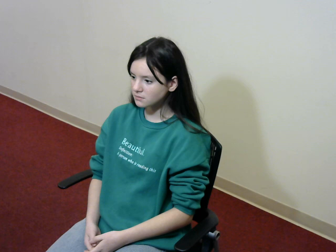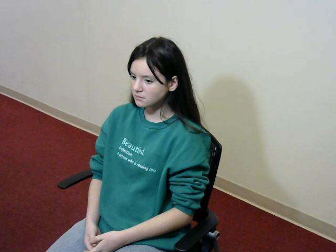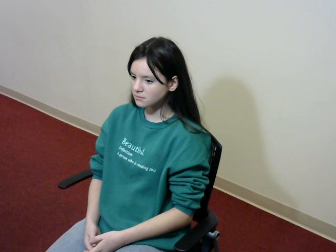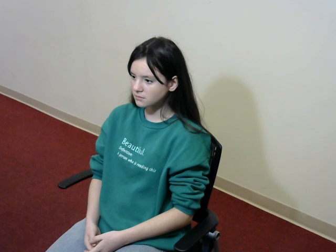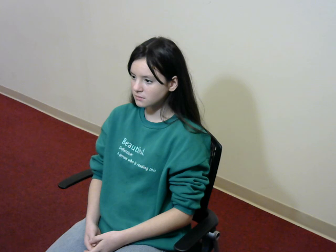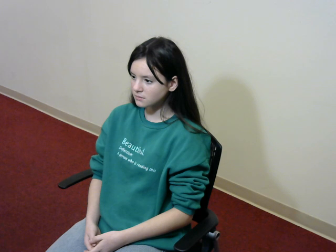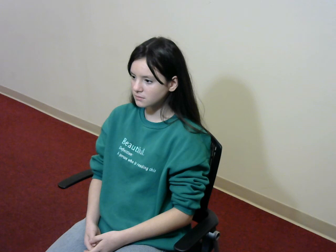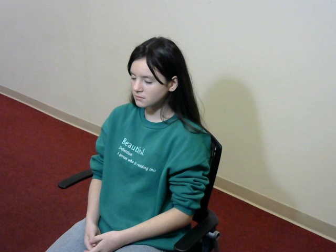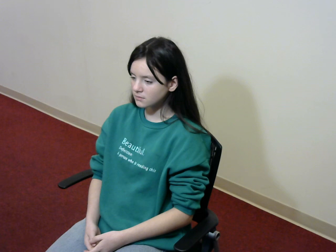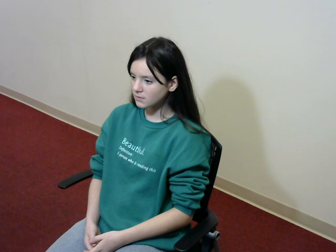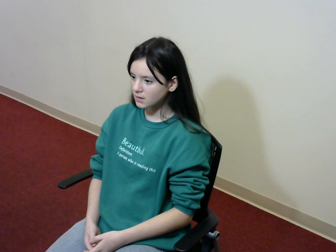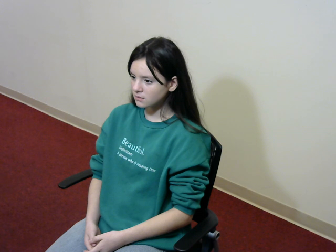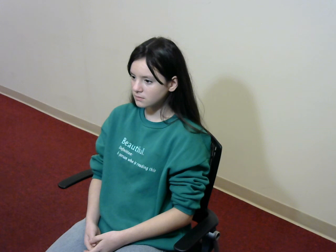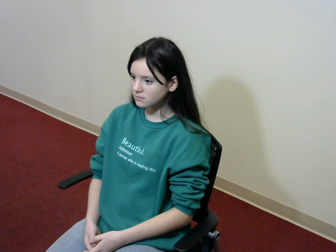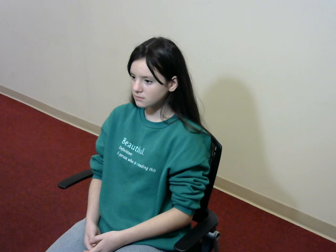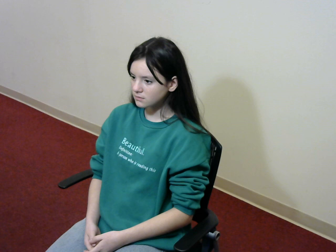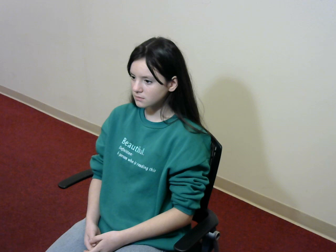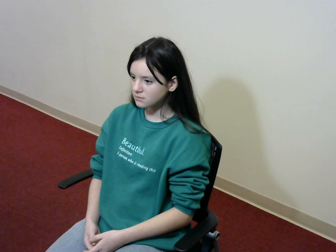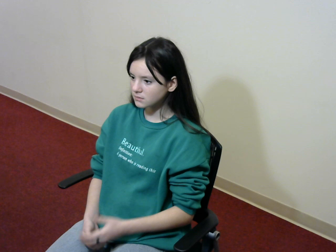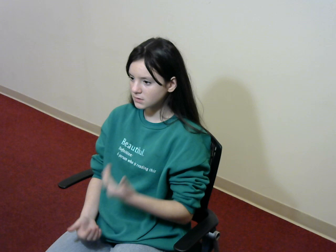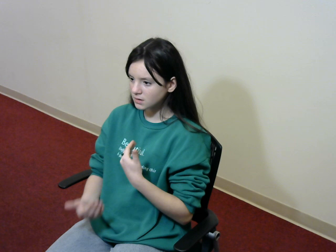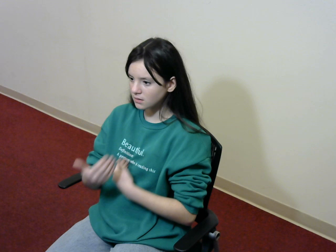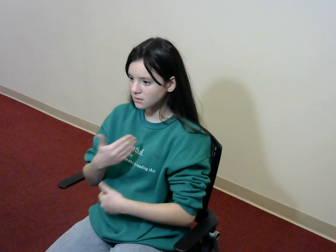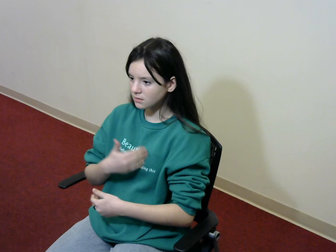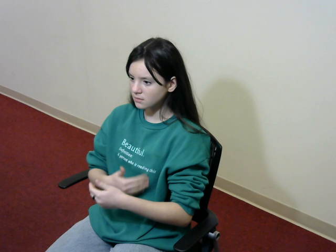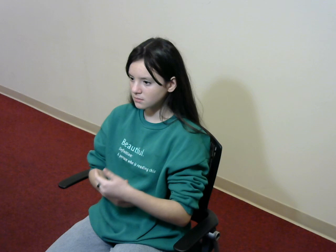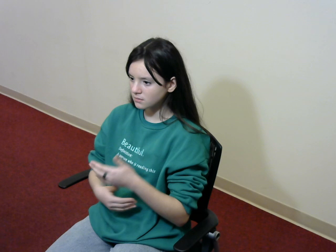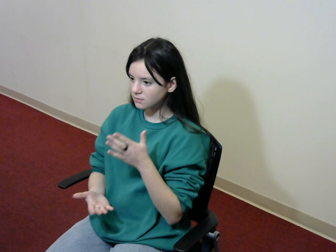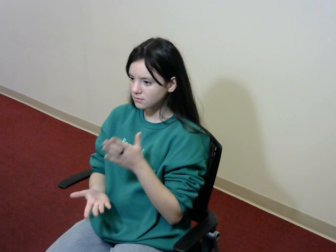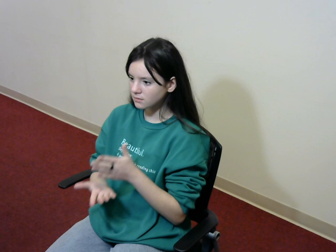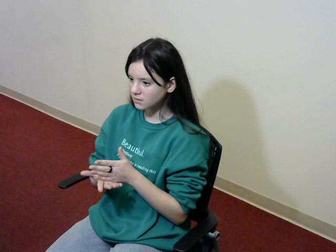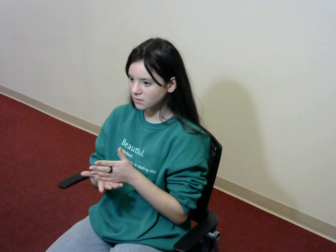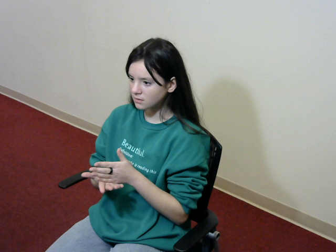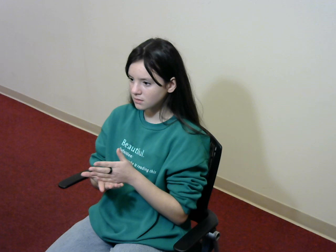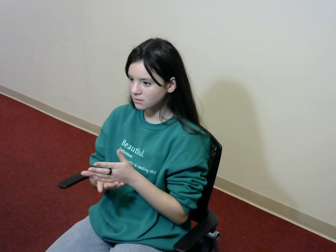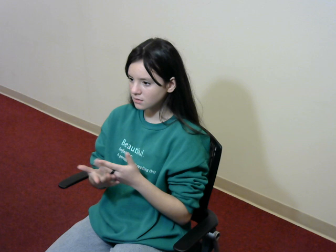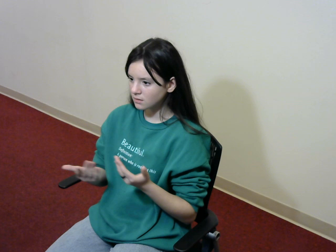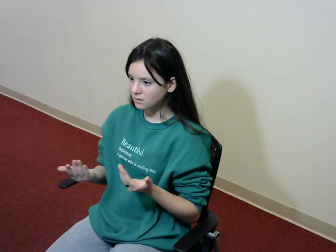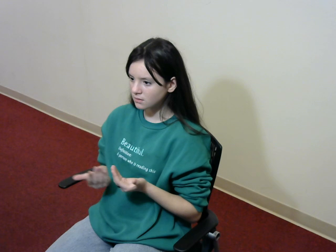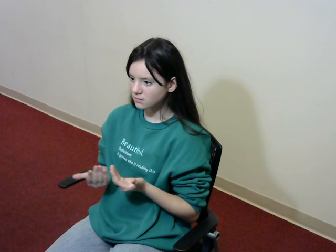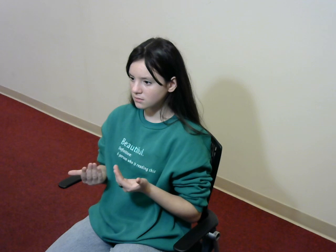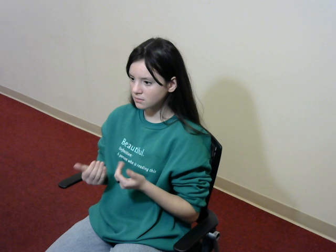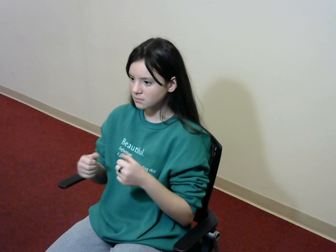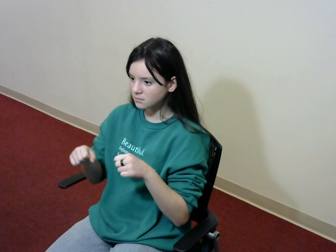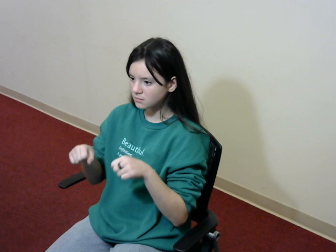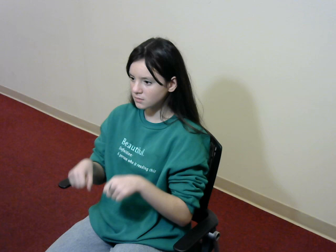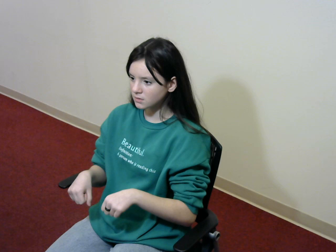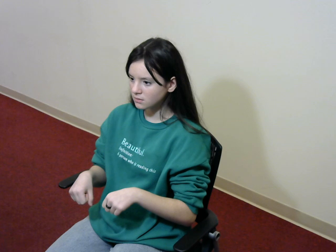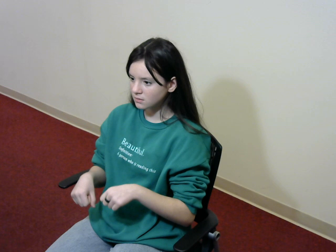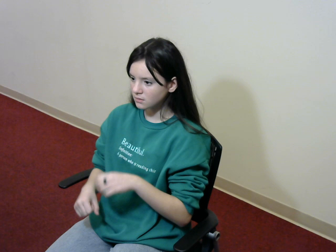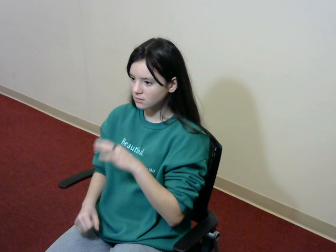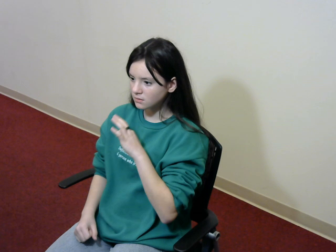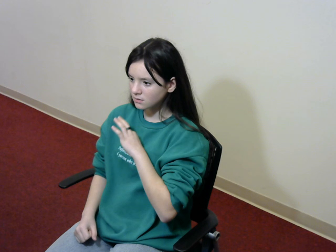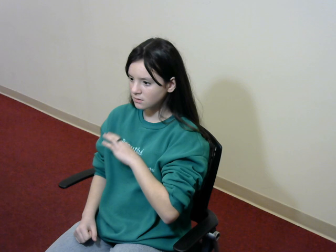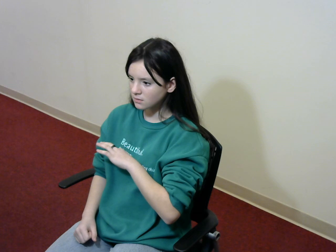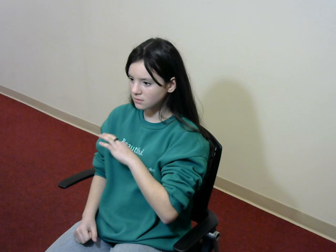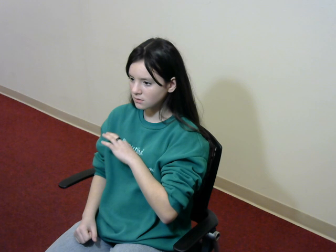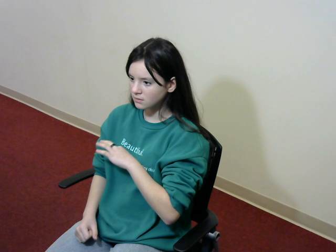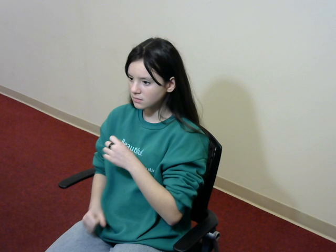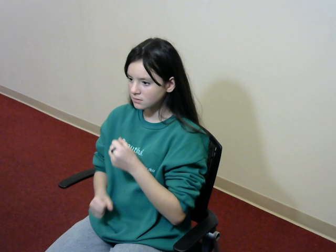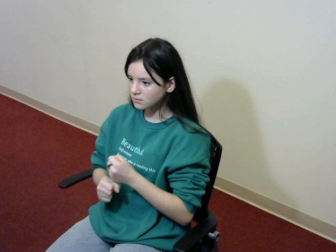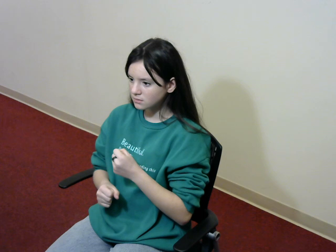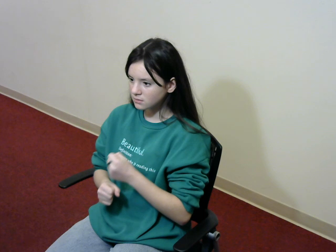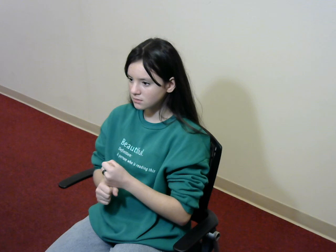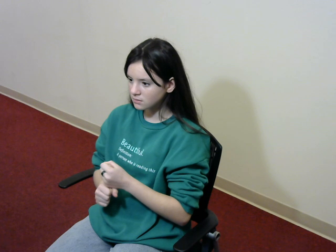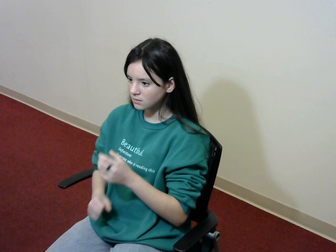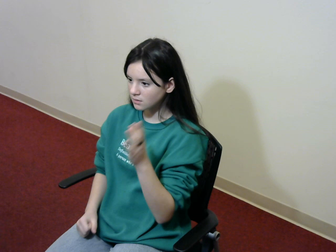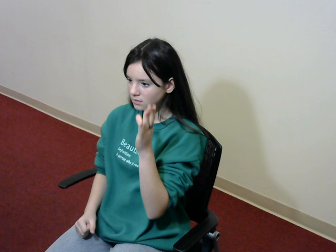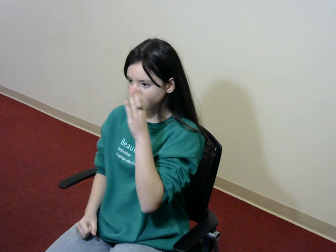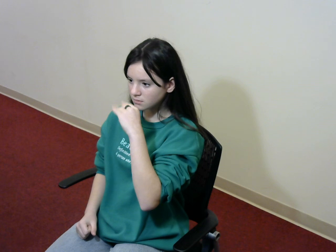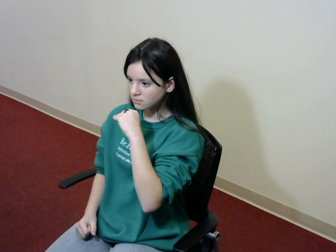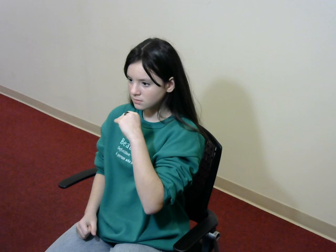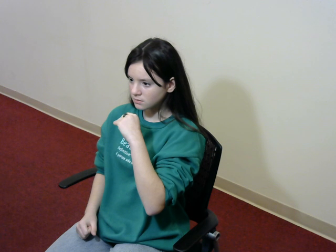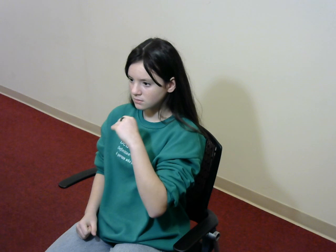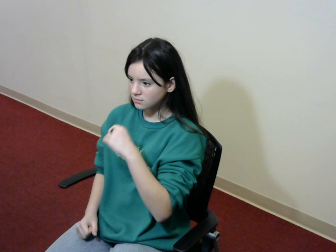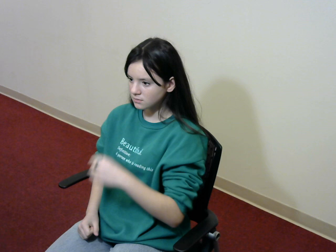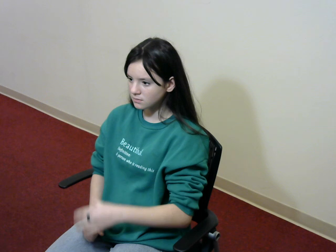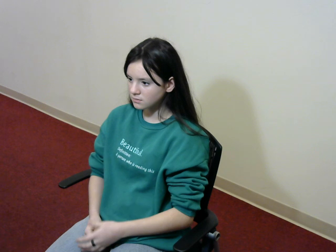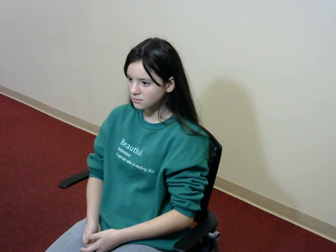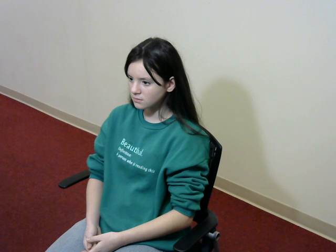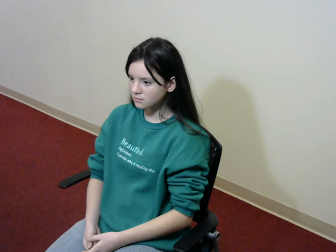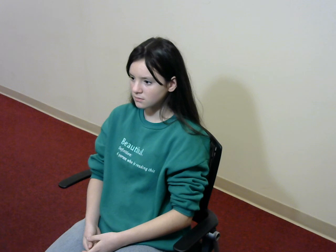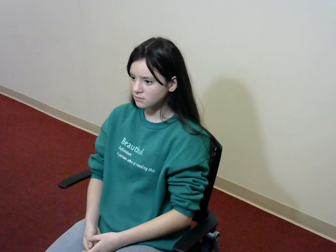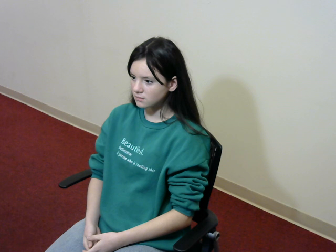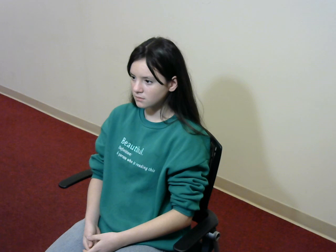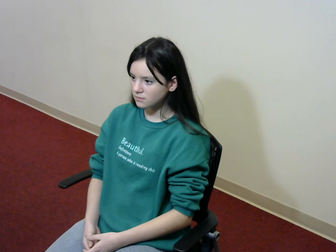Əlilliyim var, hansı hüquqlardan istifadə edə bilərəm?